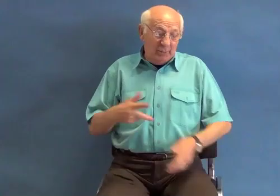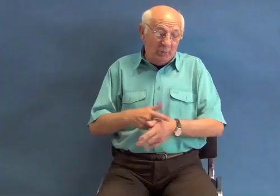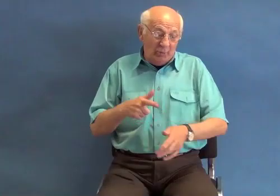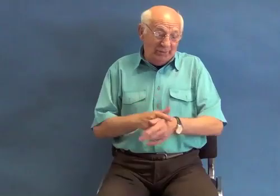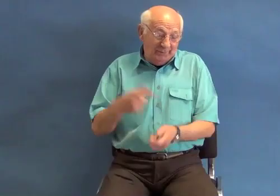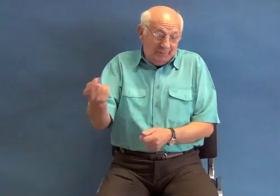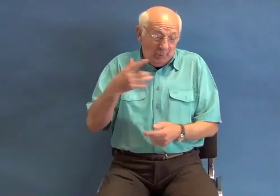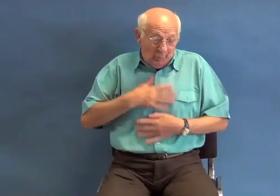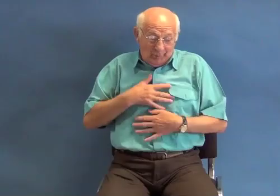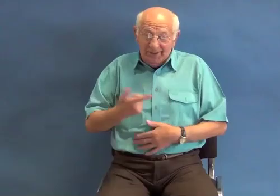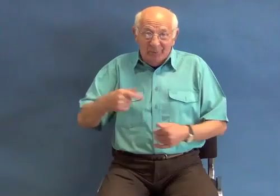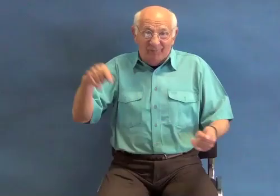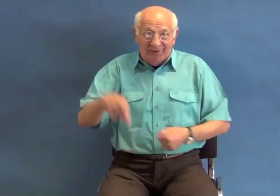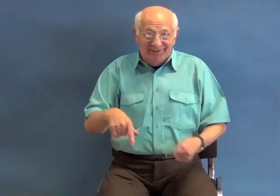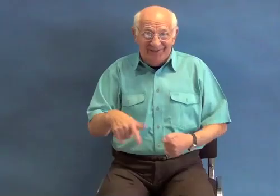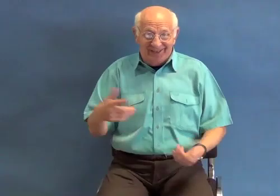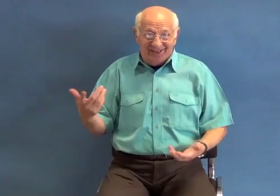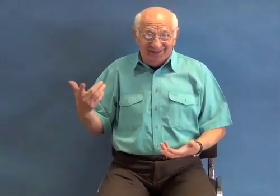Koń nie powinien się kąpać.